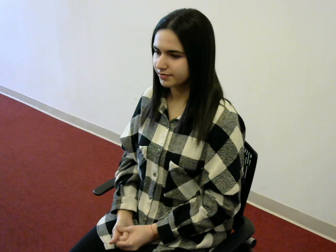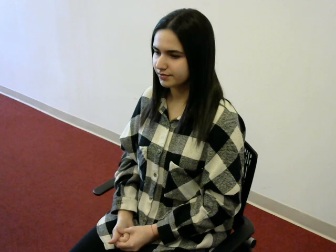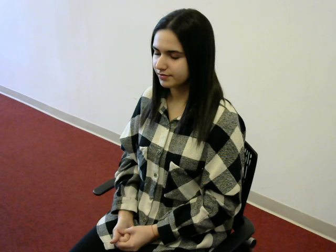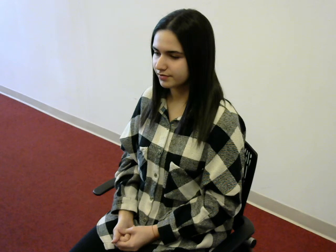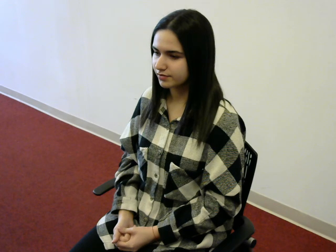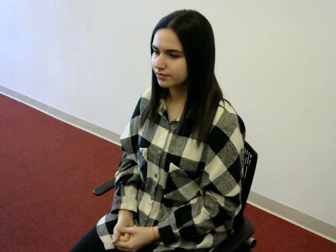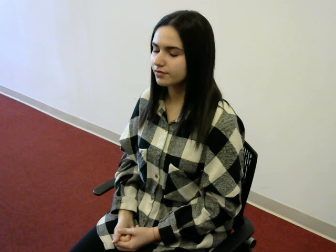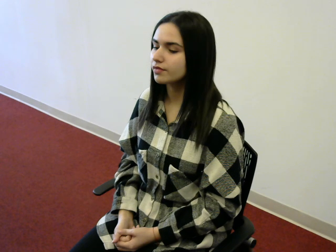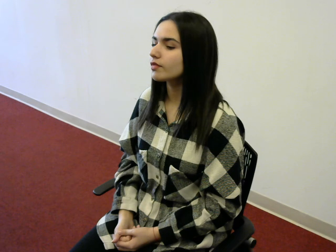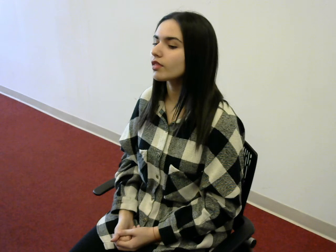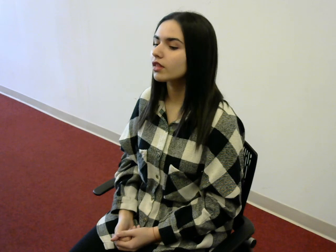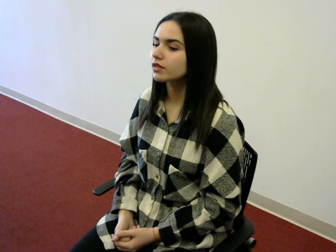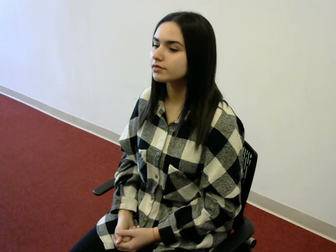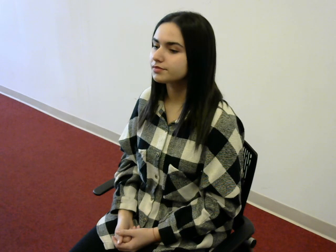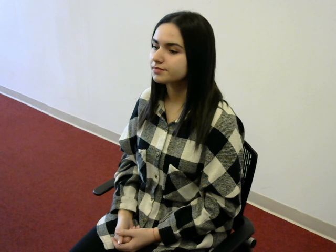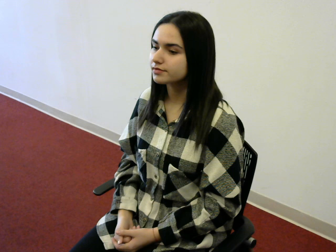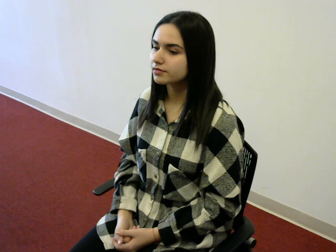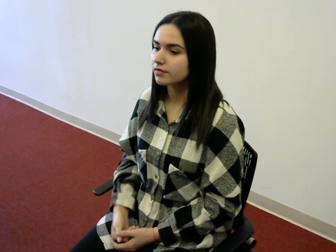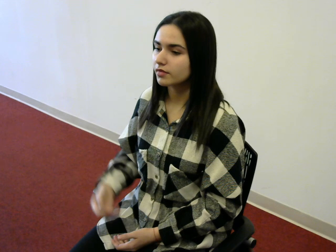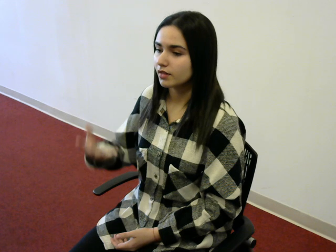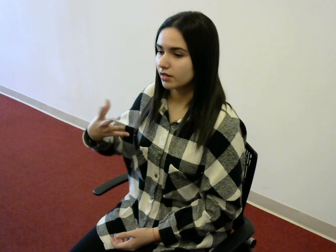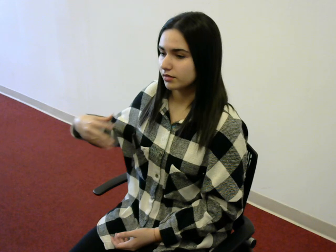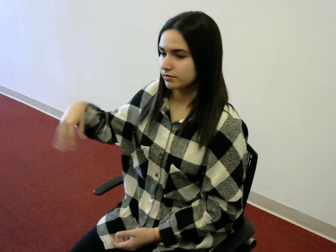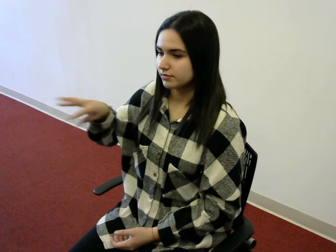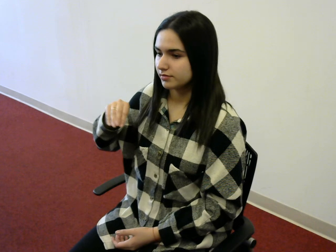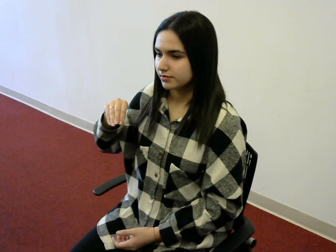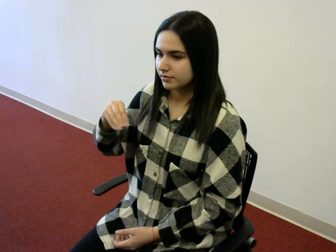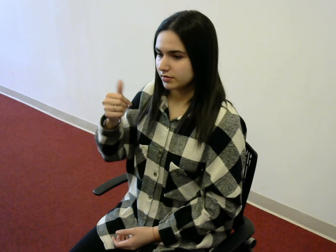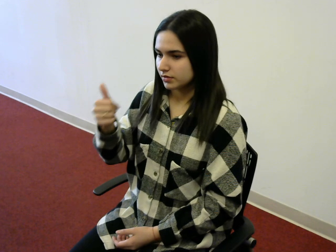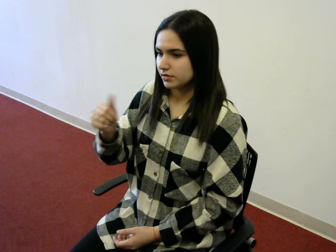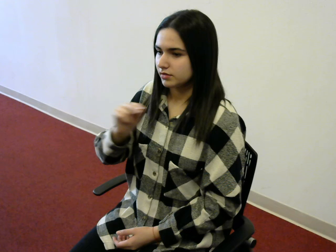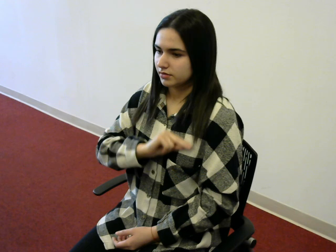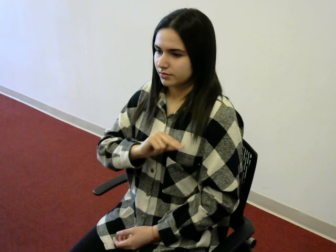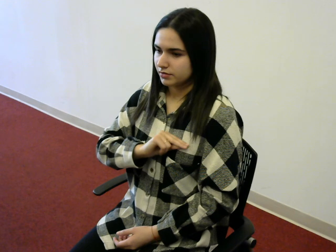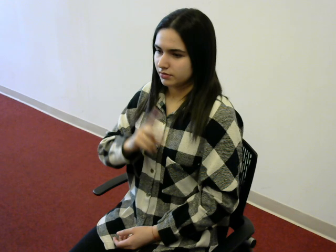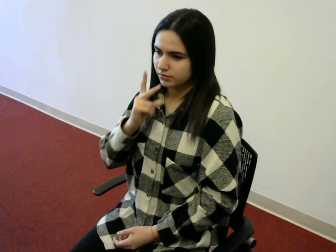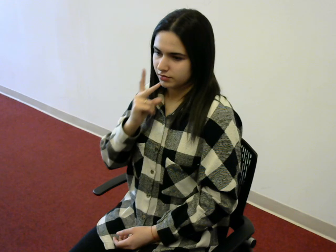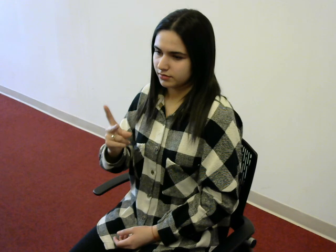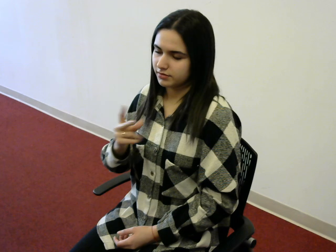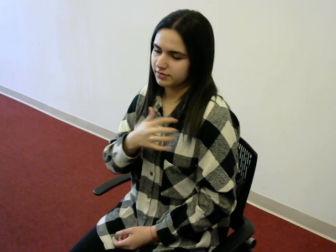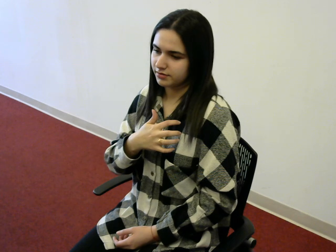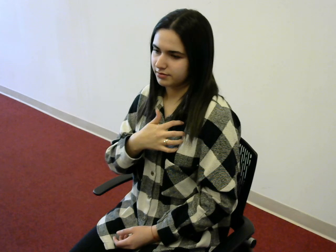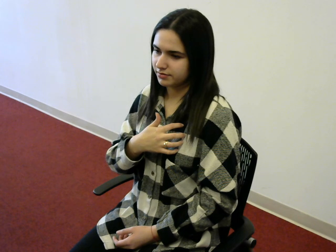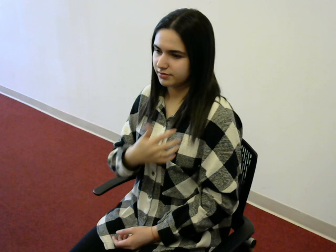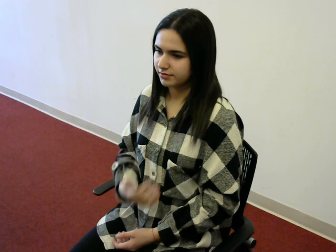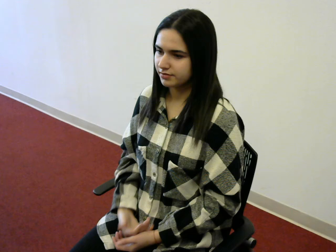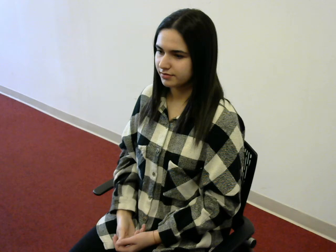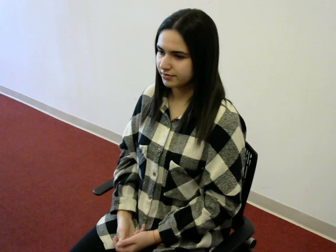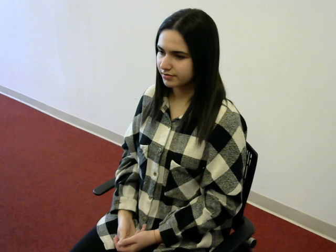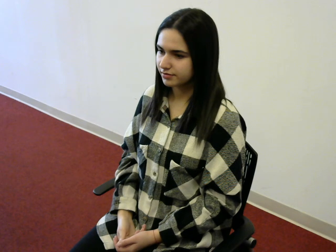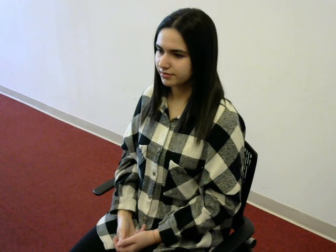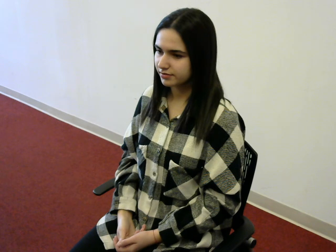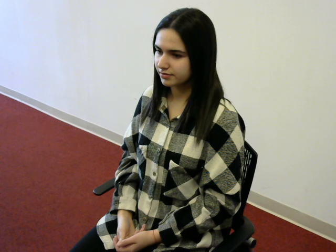Hamı yaxşı işlər görmək istəyir